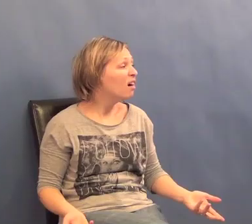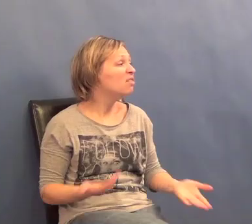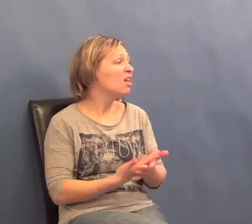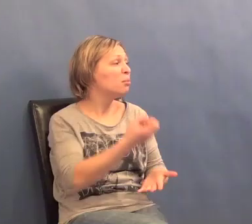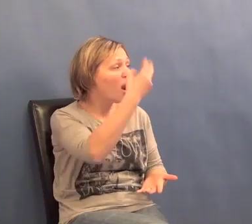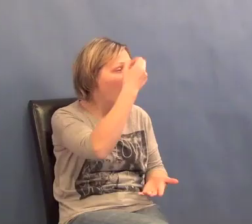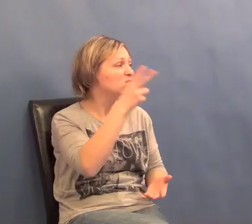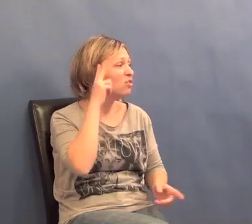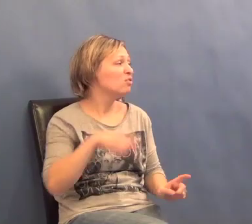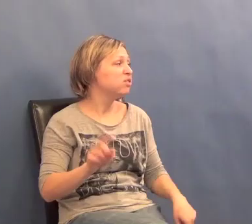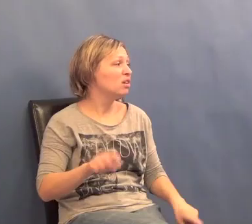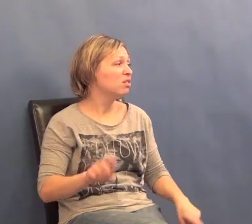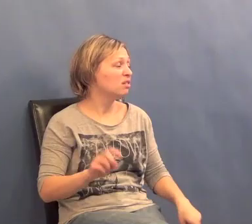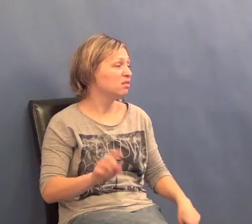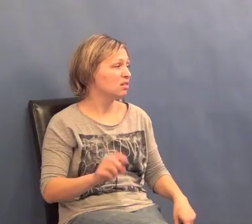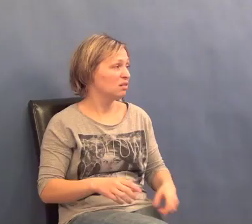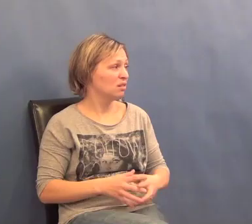Dlatego na plaży psy sikają.